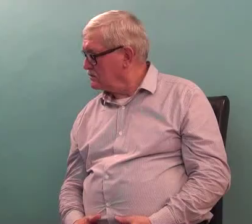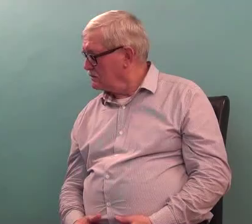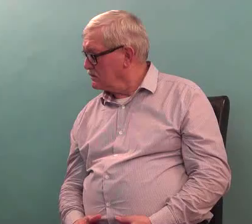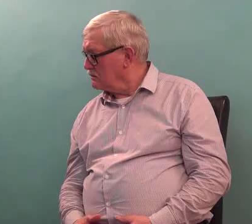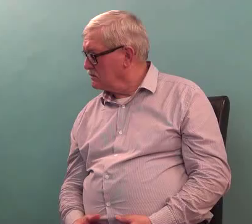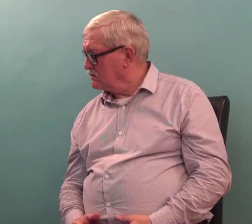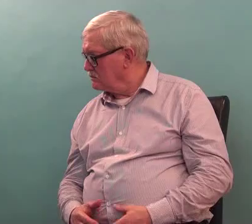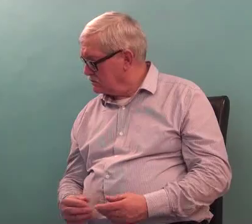Zniknęła.